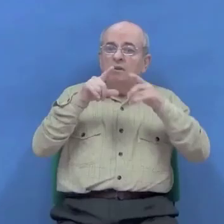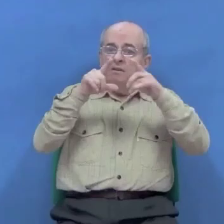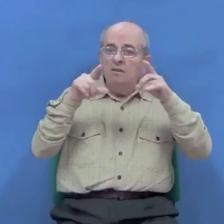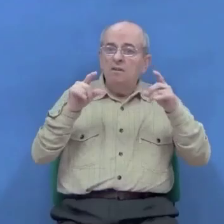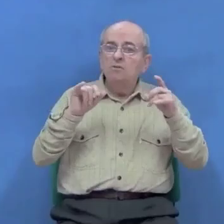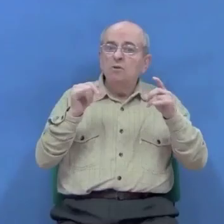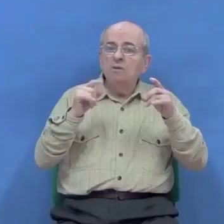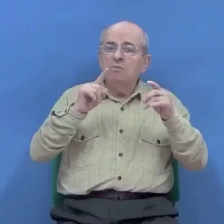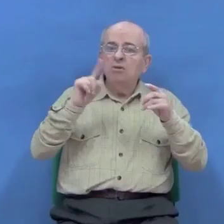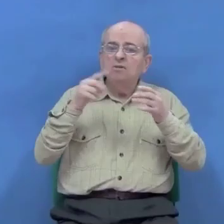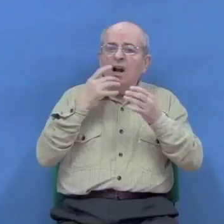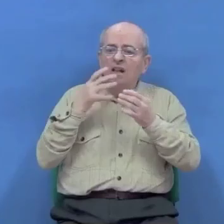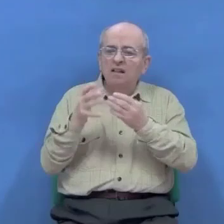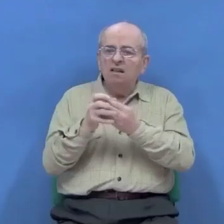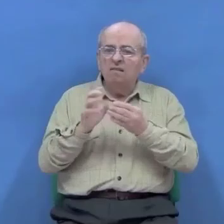Żółty trójkąt ostrzega.